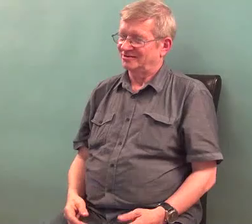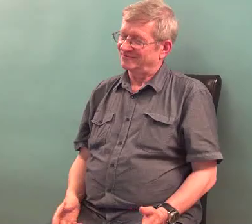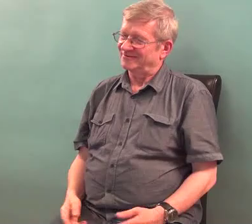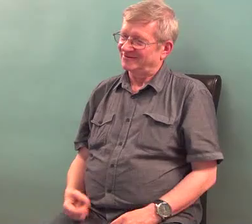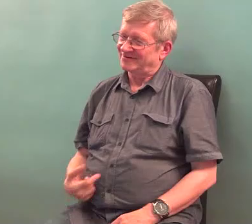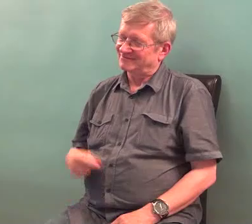Ja naprawdę...